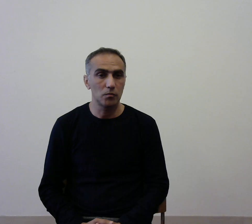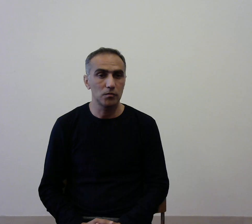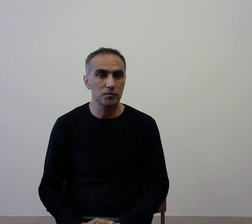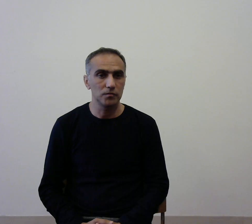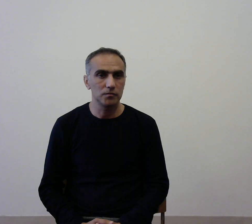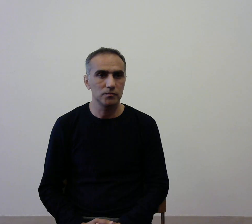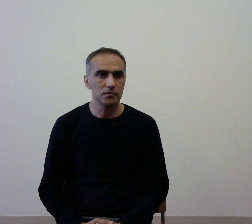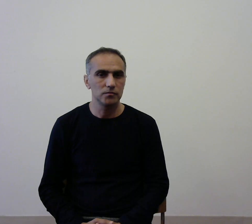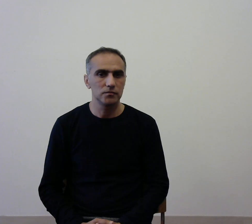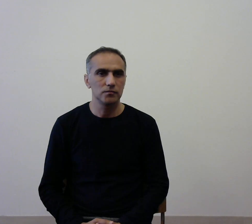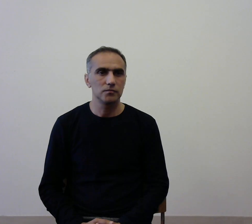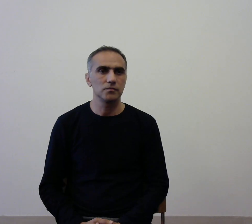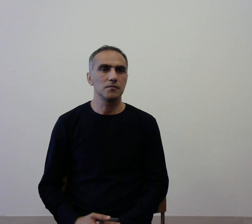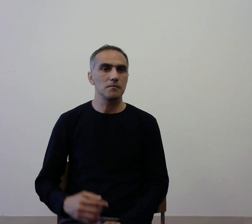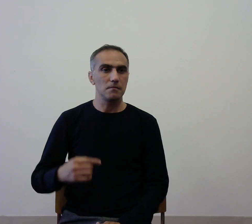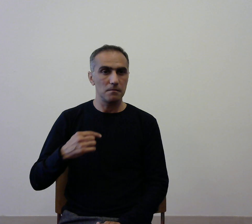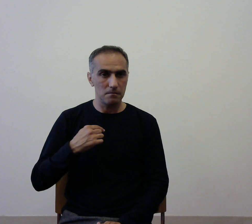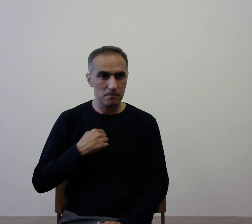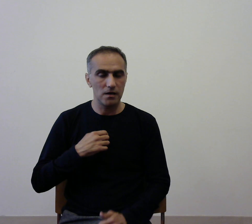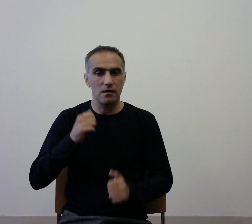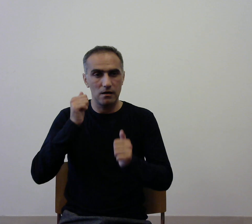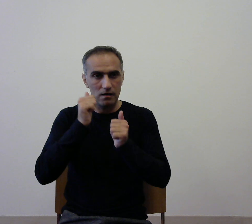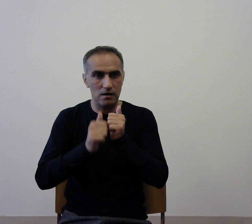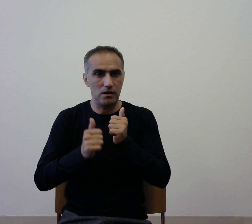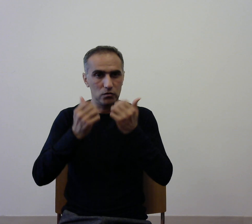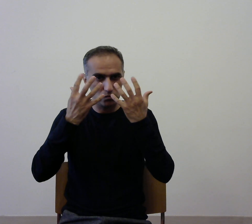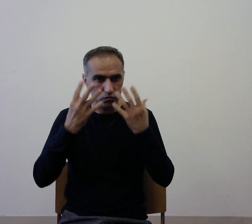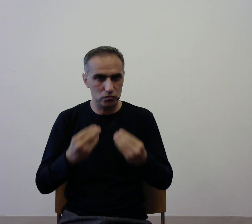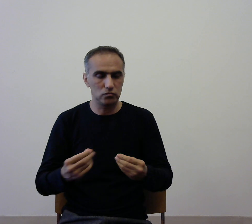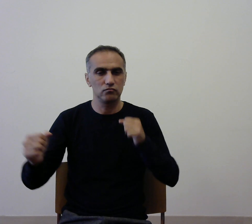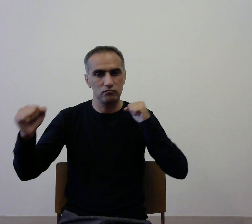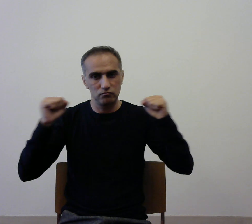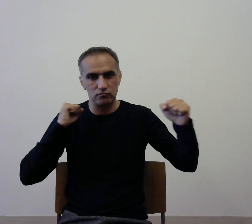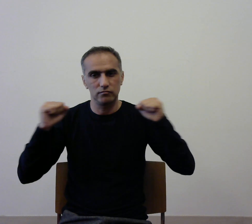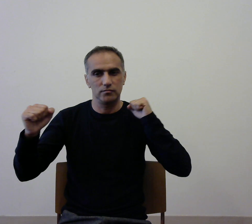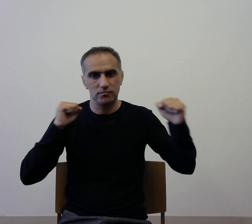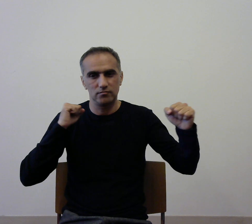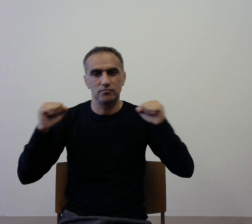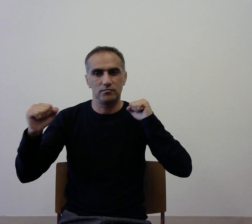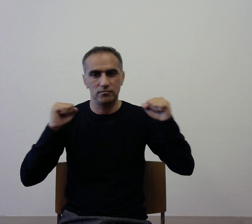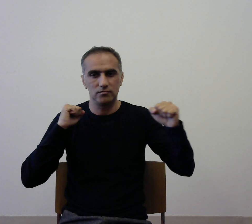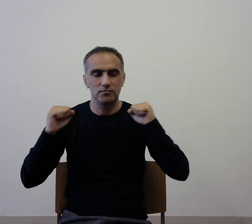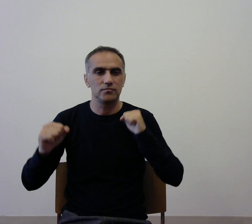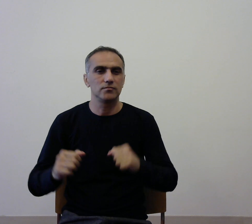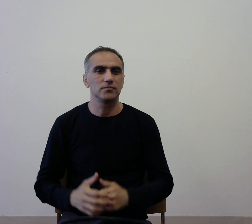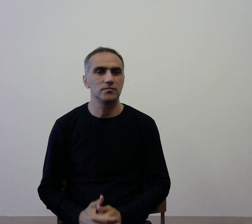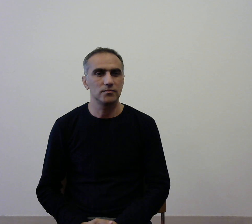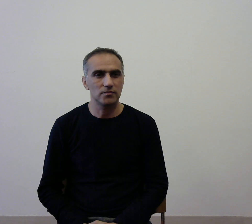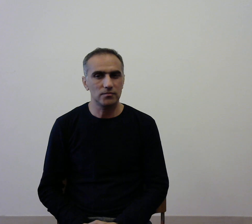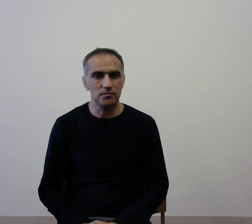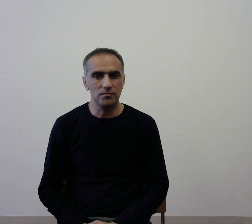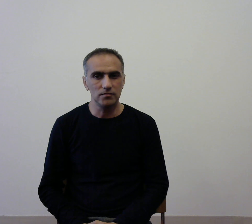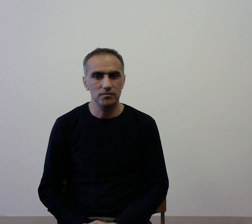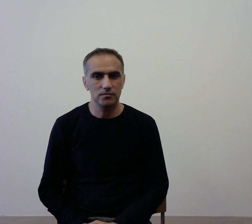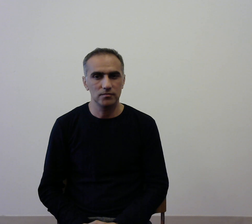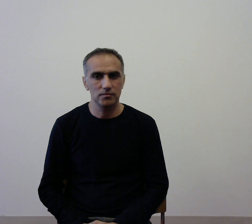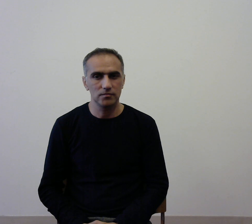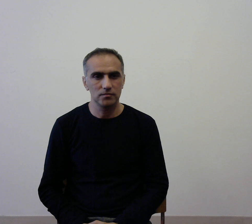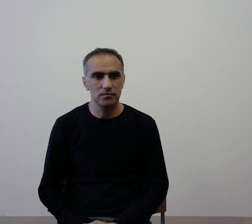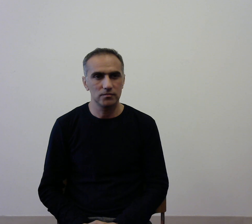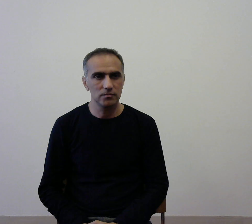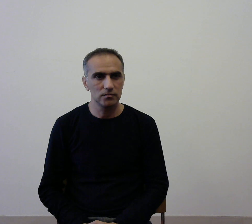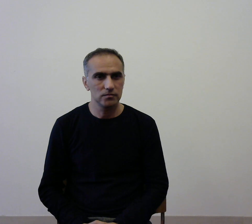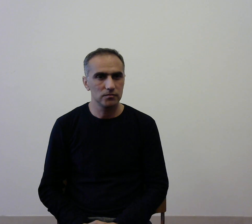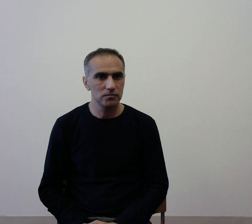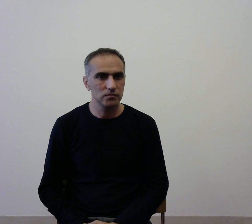Mən hər gün idman edirəm